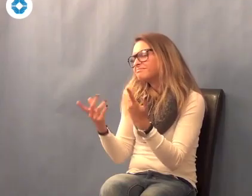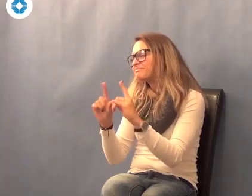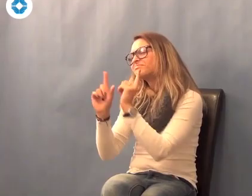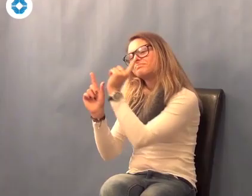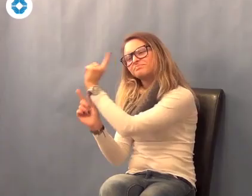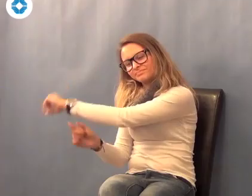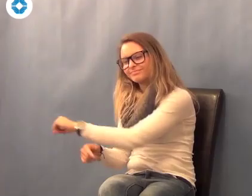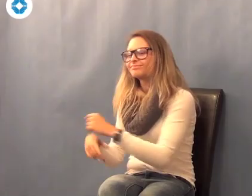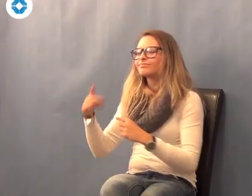Przeszli obok i gdzieś poszli.